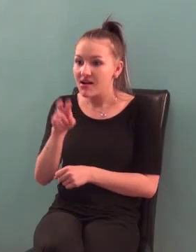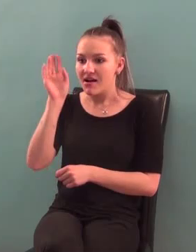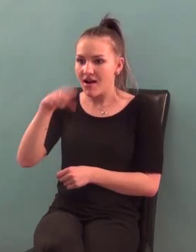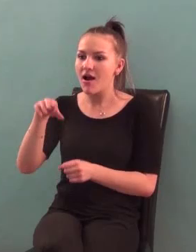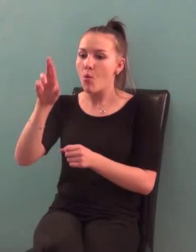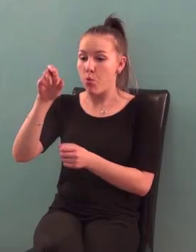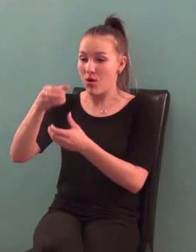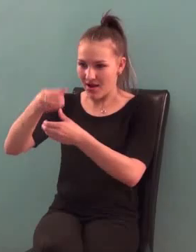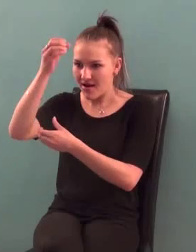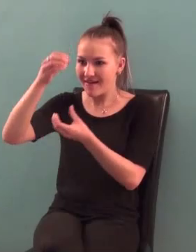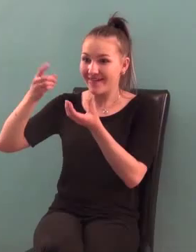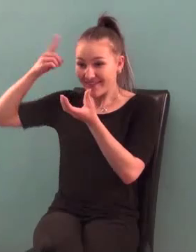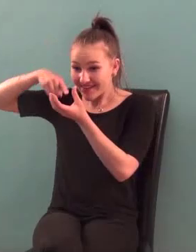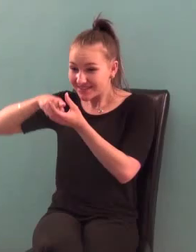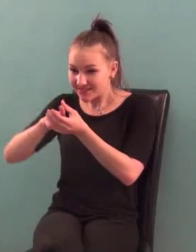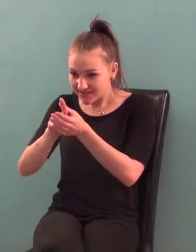Wchodzi do środka rury.